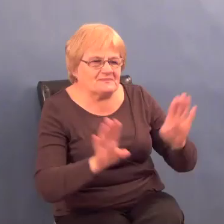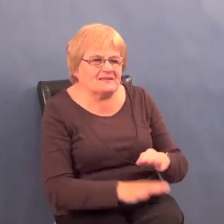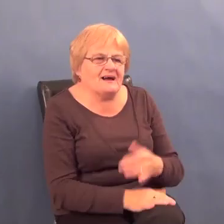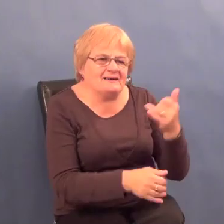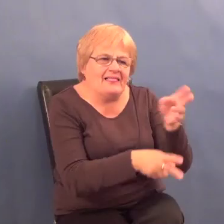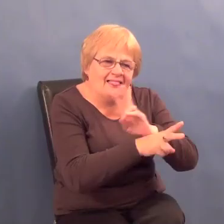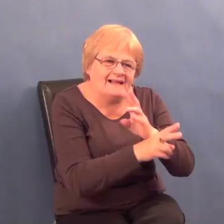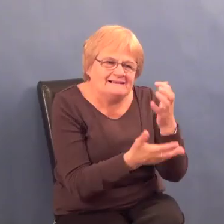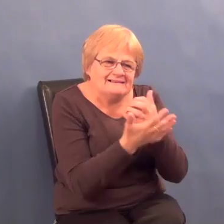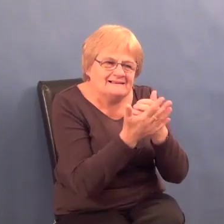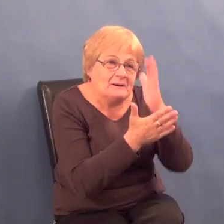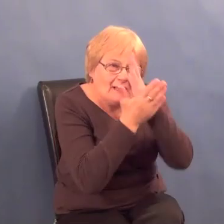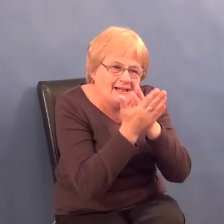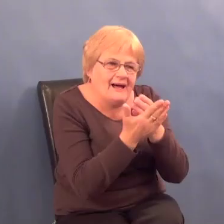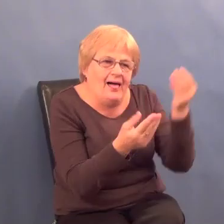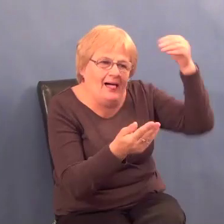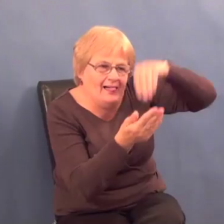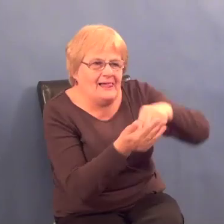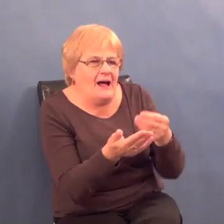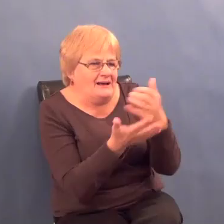Dziecko oszukuje, zarabiają w ten sposób rozbijając okna.